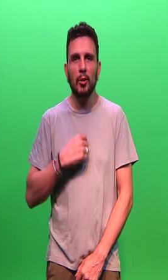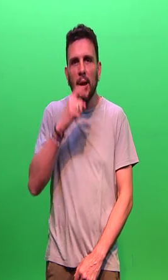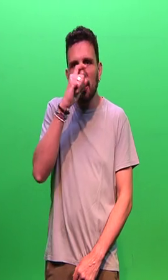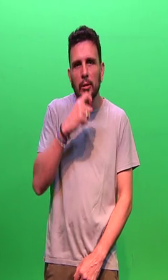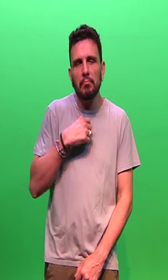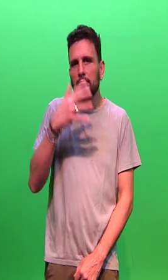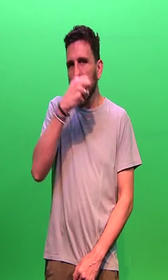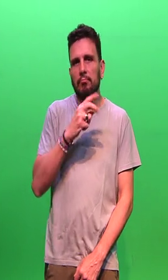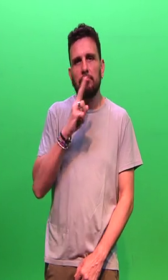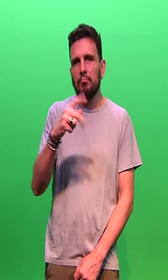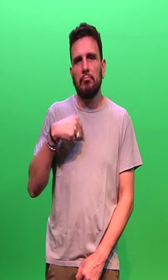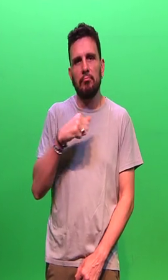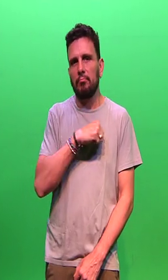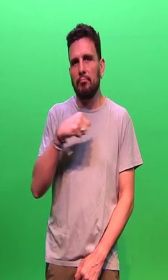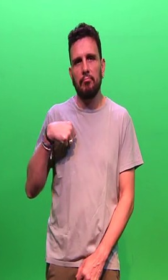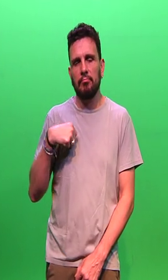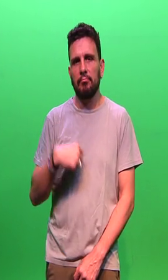La meva edat? No t'ho puc dir, això és privat.